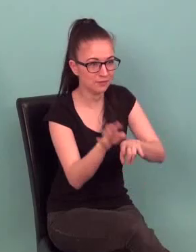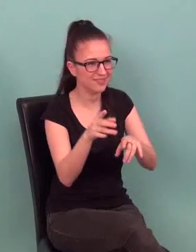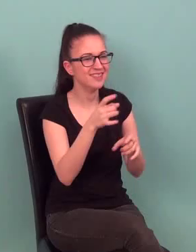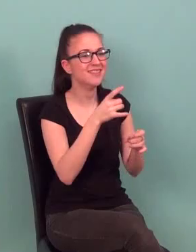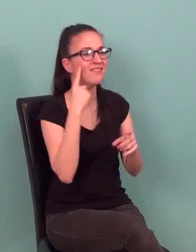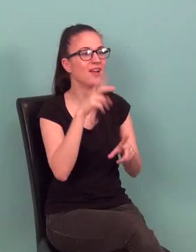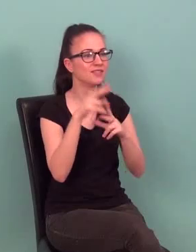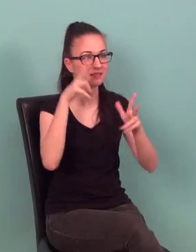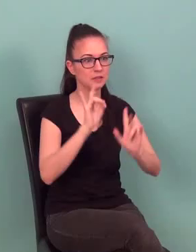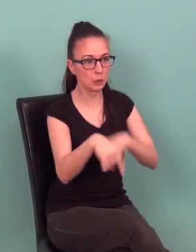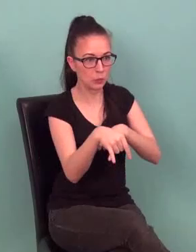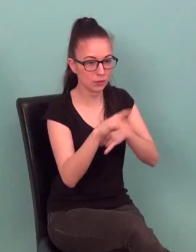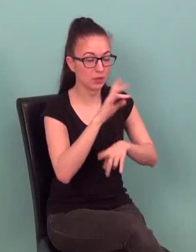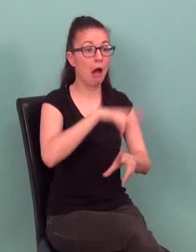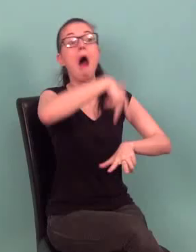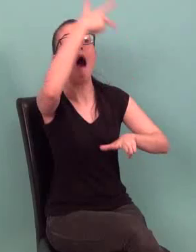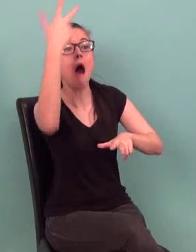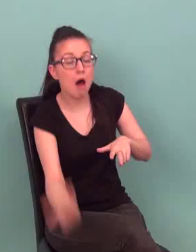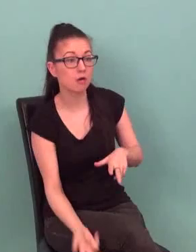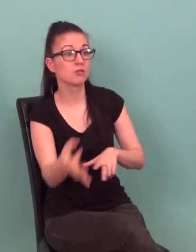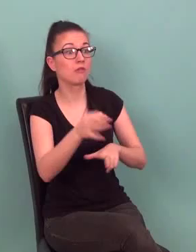Wiesz, jeleń się zatrzymuje, a chłopiec spada na dół, do stawu.